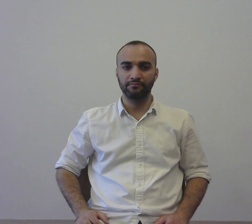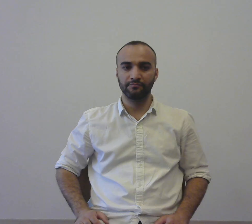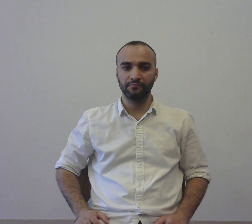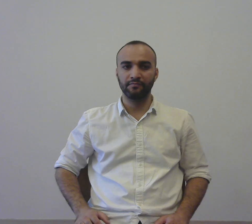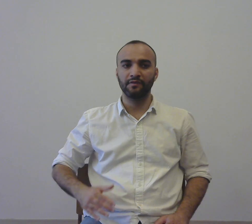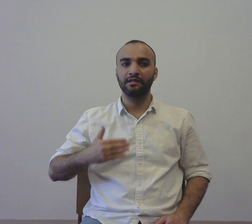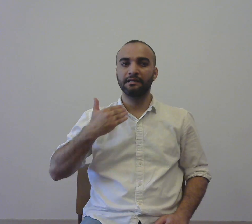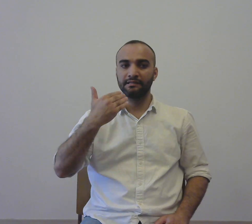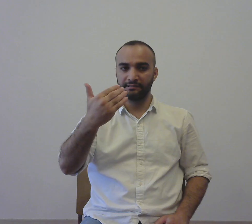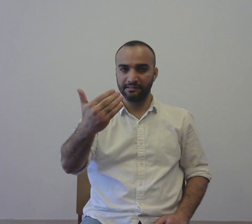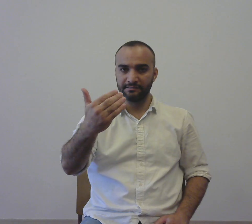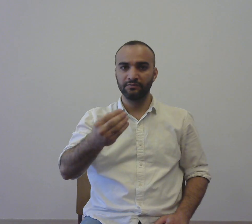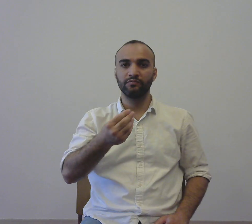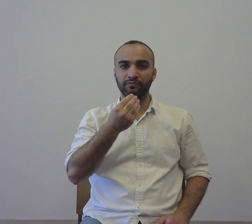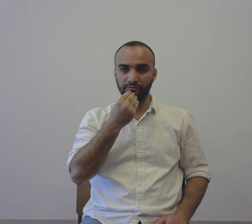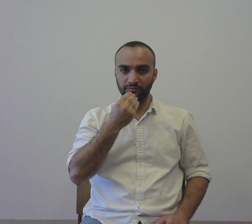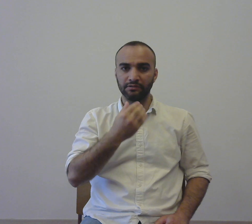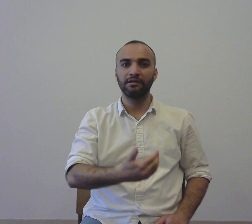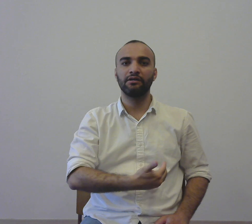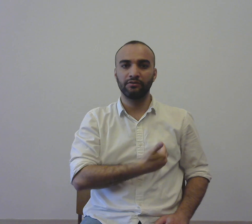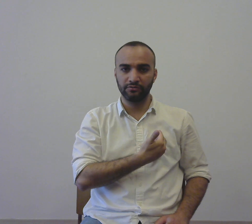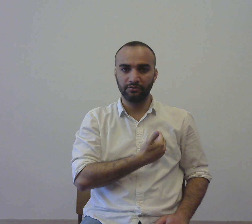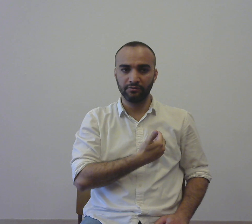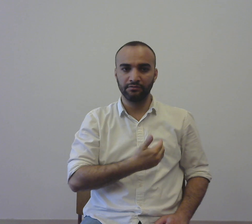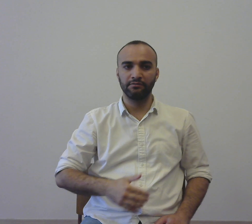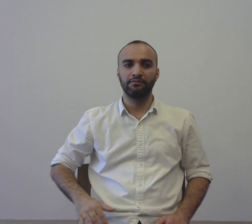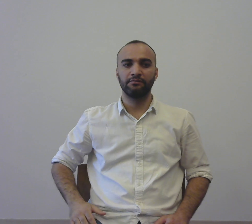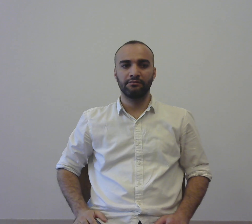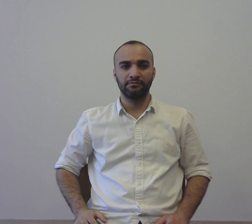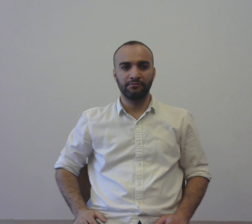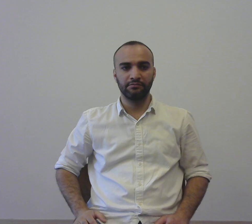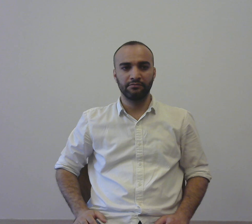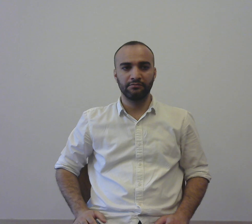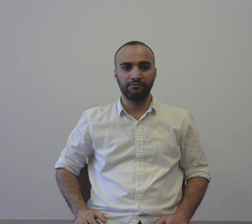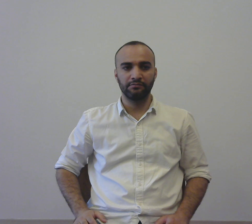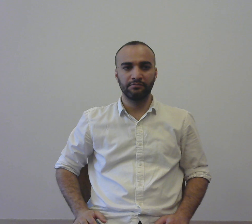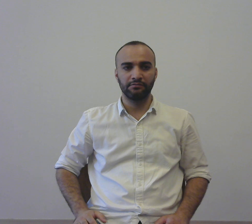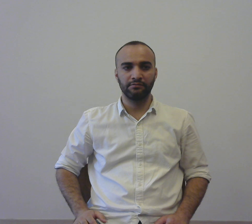Siz yemək istəyirsiniz?